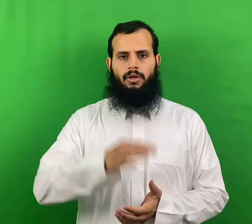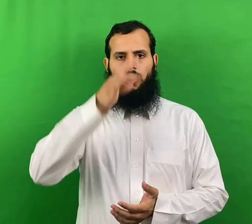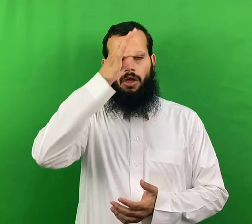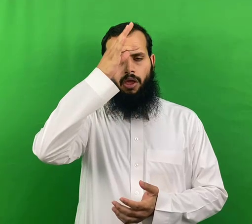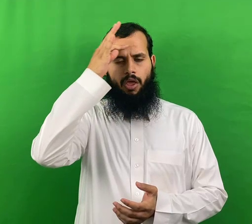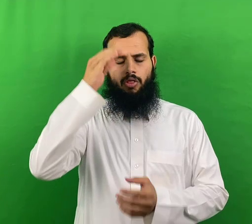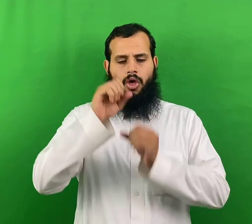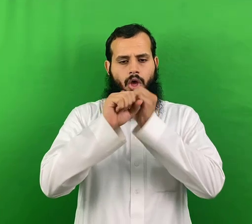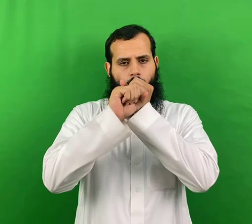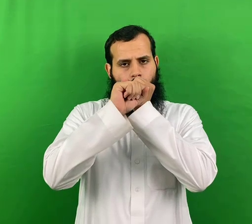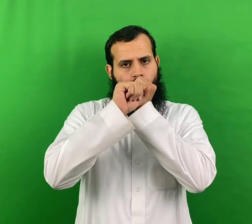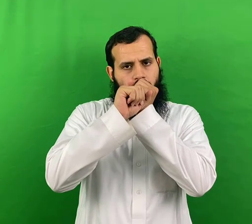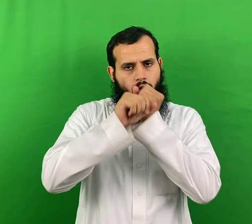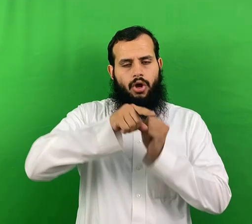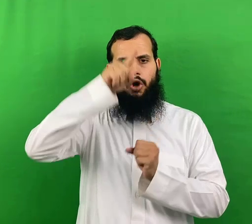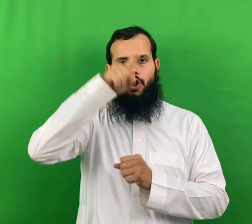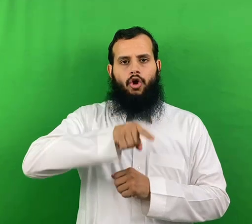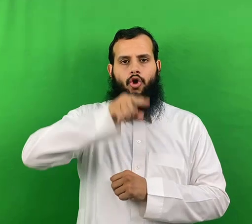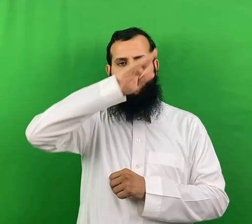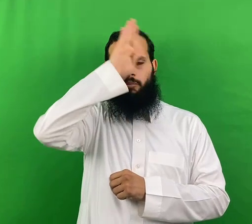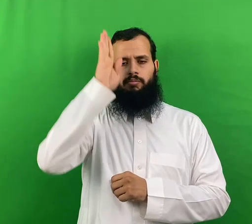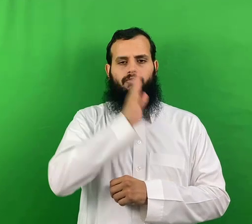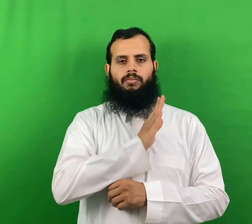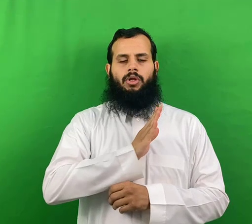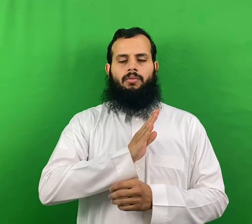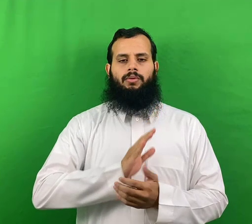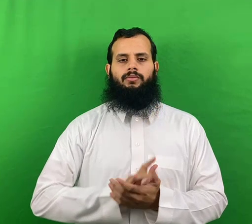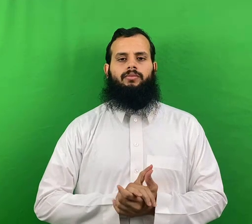إذا نفخ في الصور